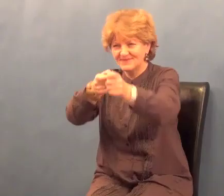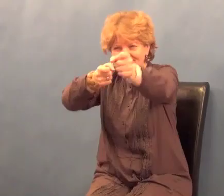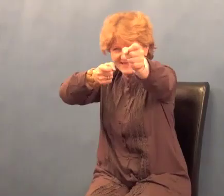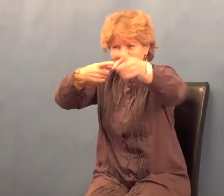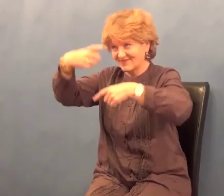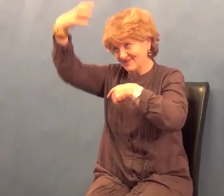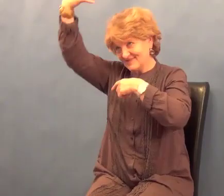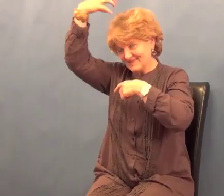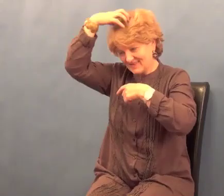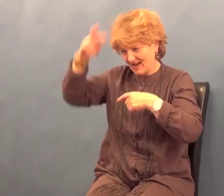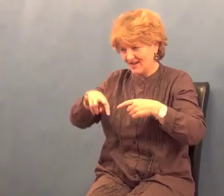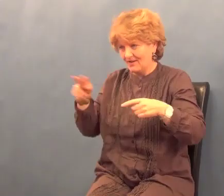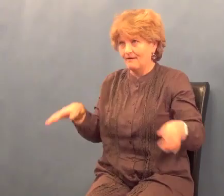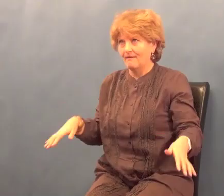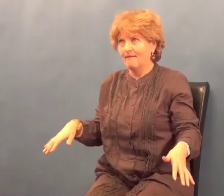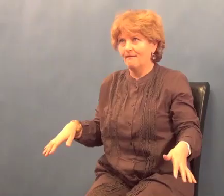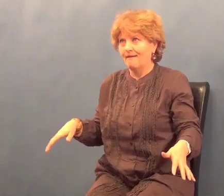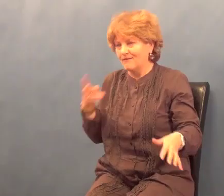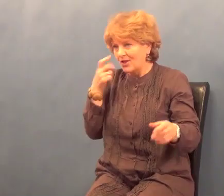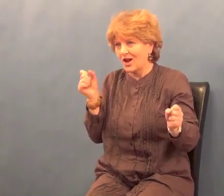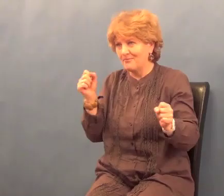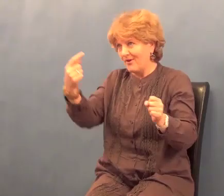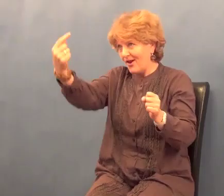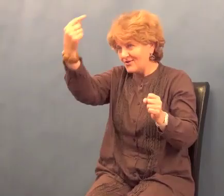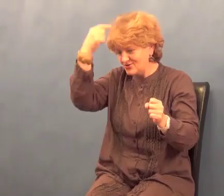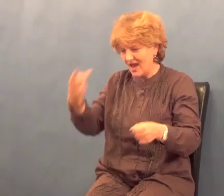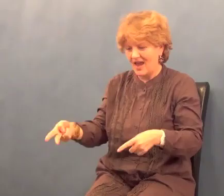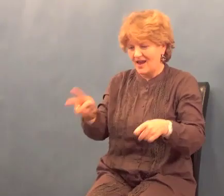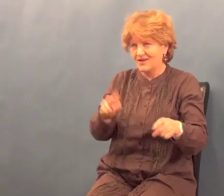Jedna celuje do owocu na głowie, a druga się trzęsie, widać, że boi się tej strzały.